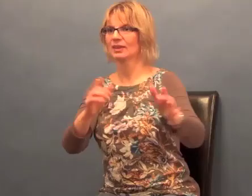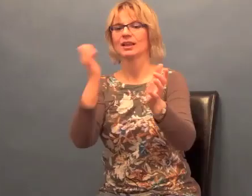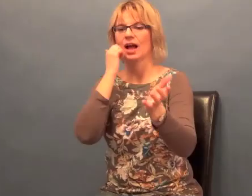Dobrze.